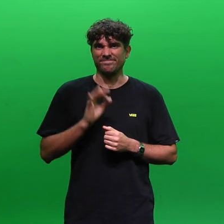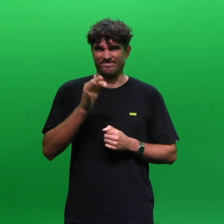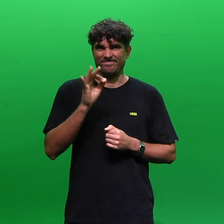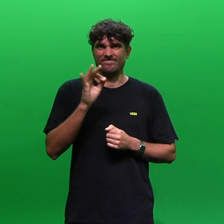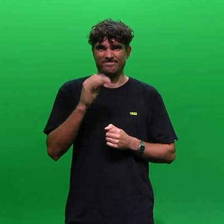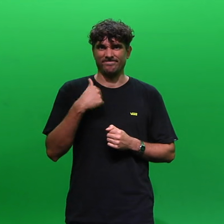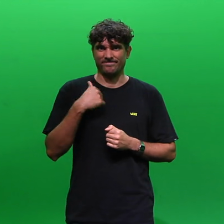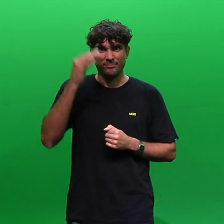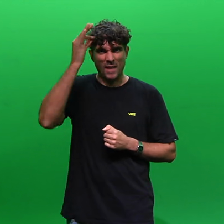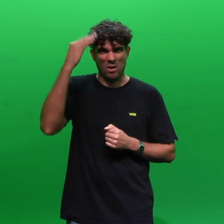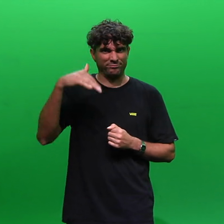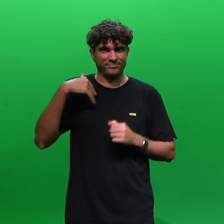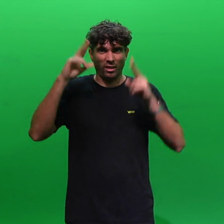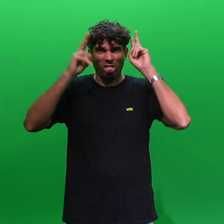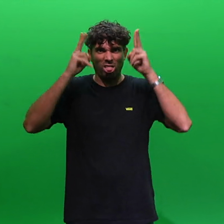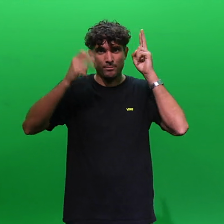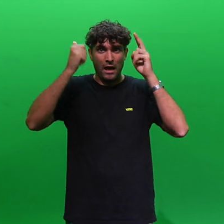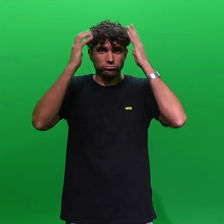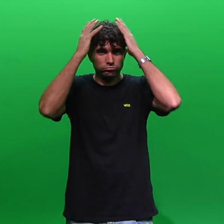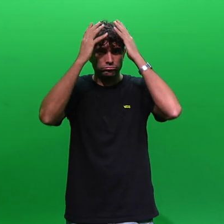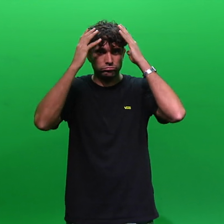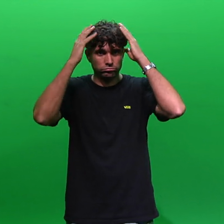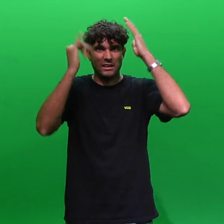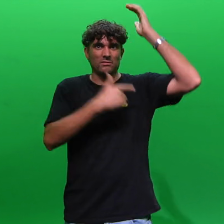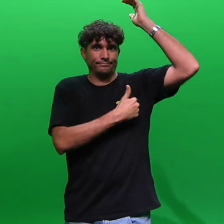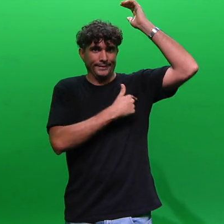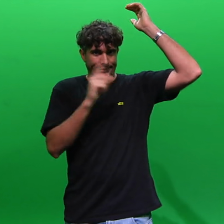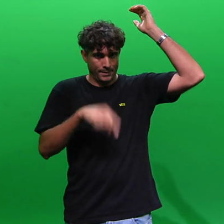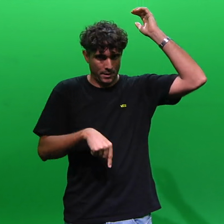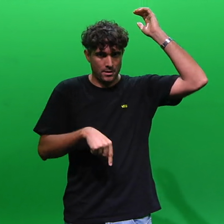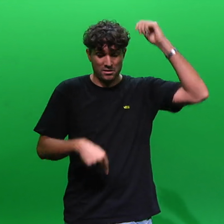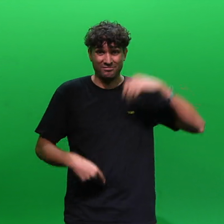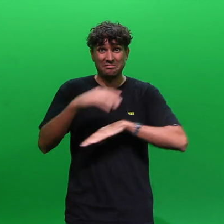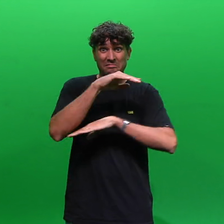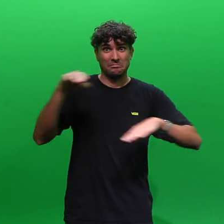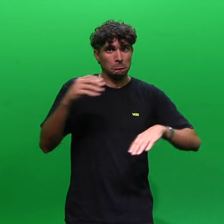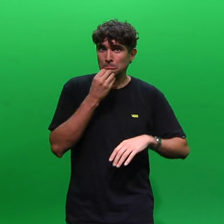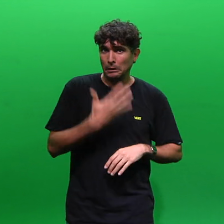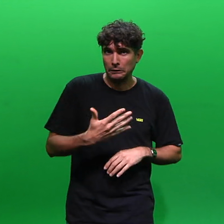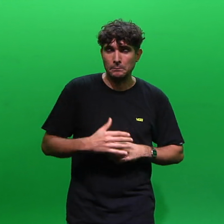Sí, em cauen els cabells del cap i de les aixelles, dels genitals no, els tinc bé.